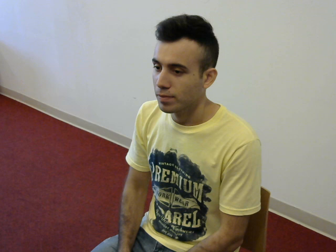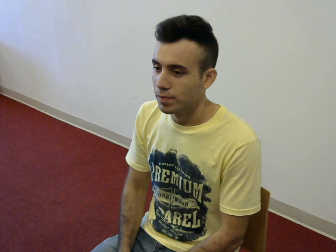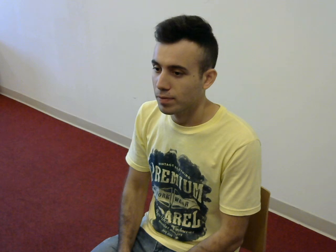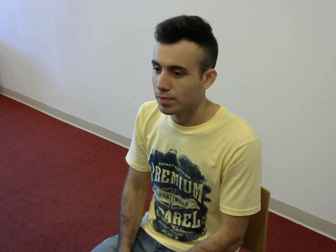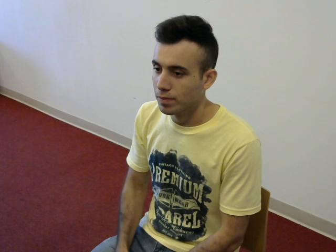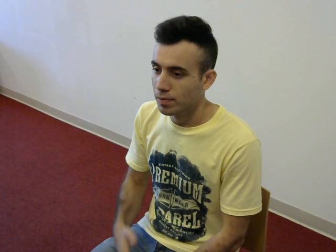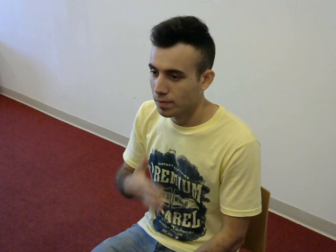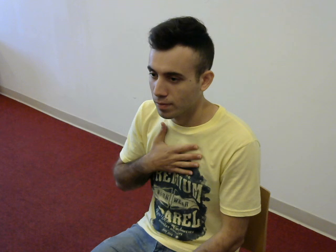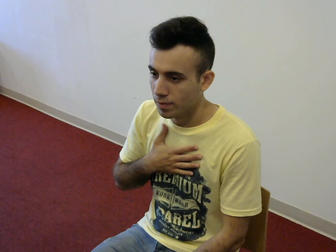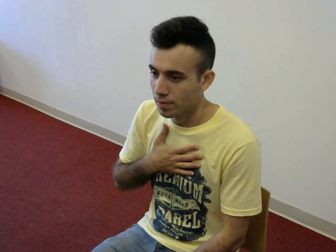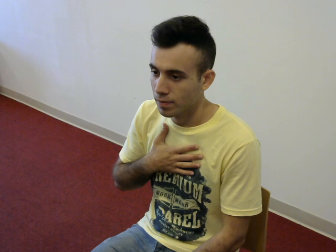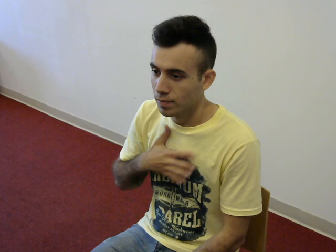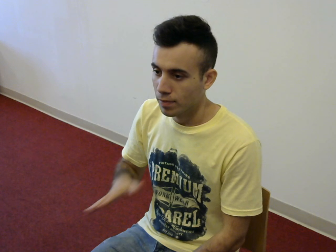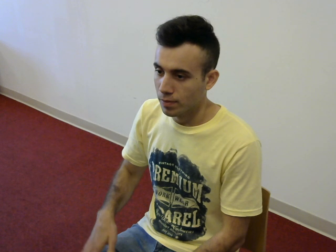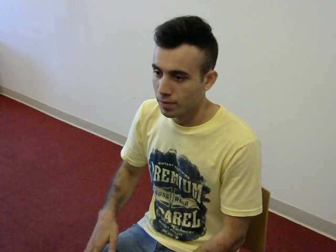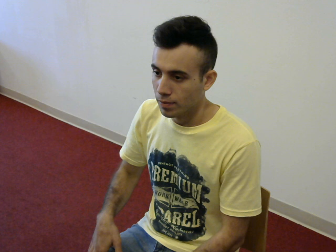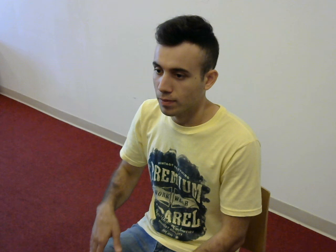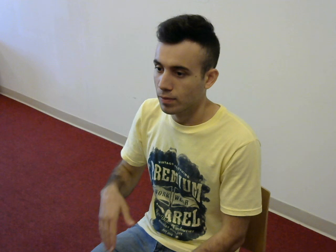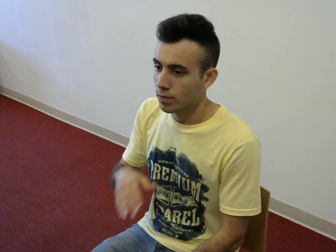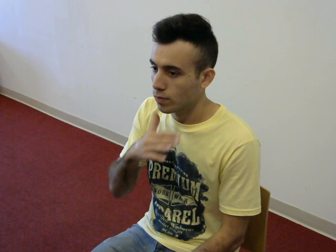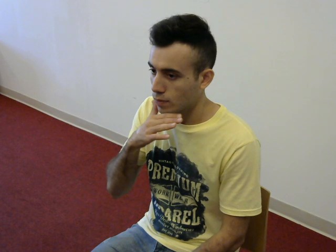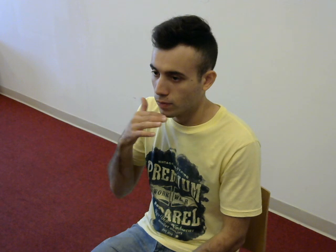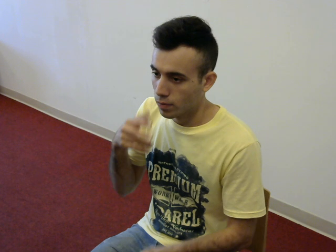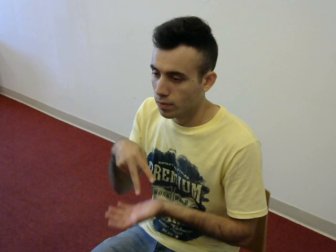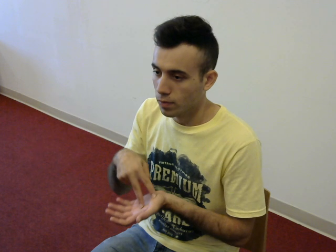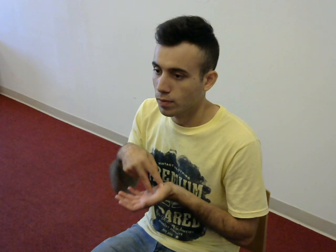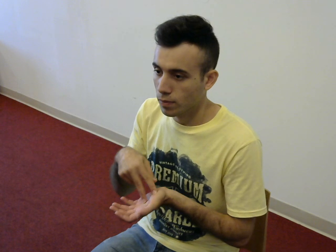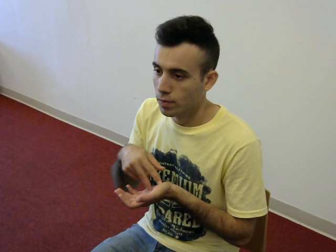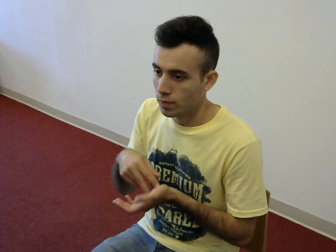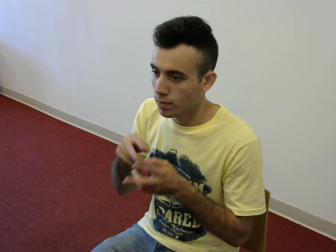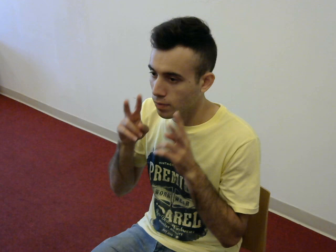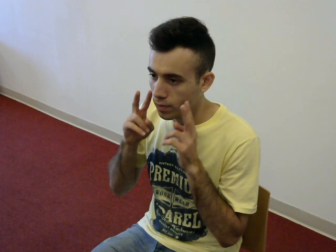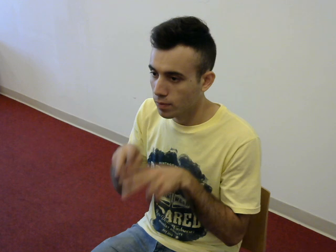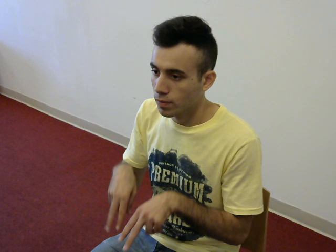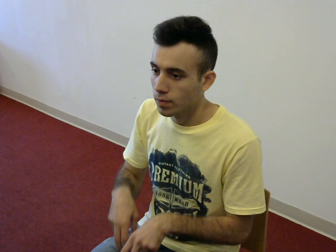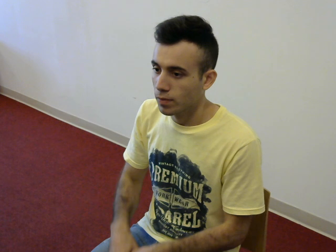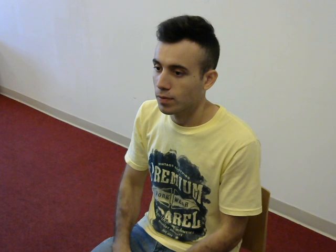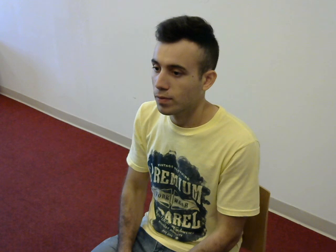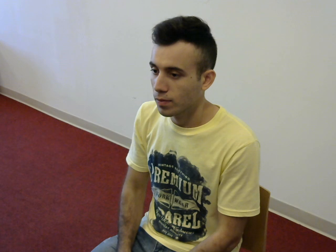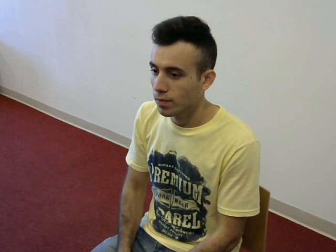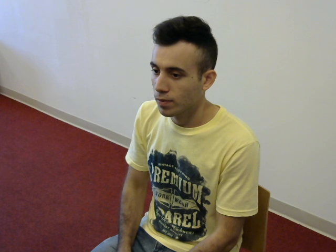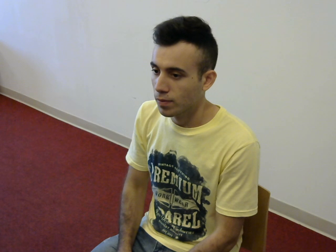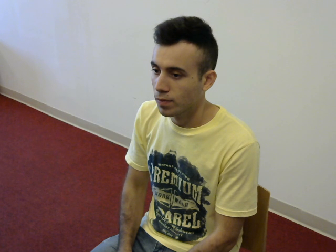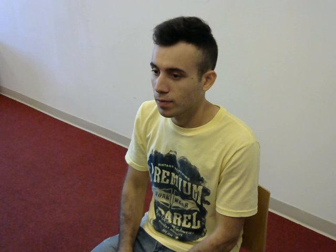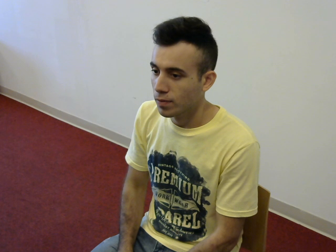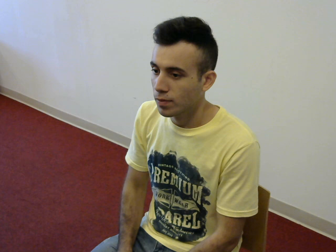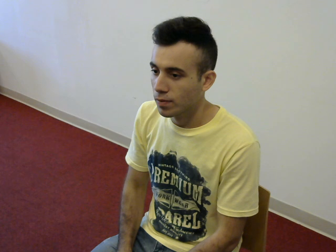Mən ayaq üstə çox dura bilmirəm